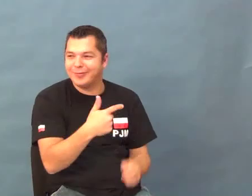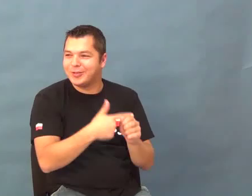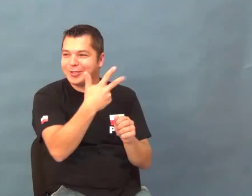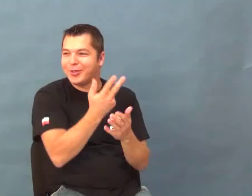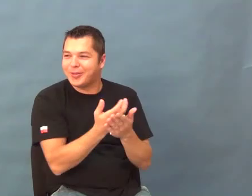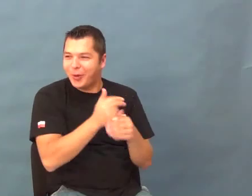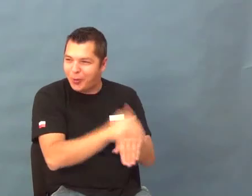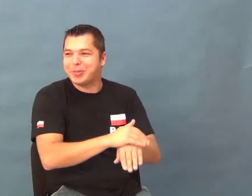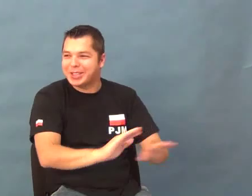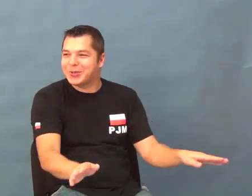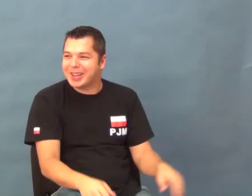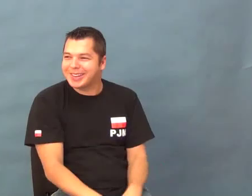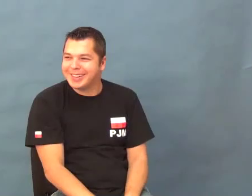Dwudziestego trzeciego lutego, zgadzam się, już.